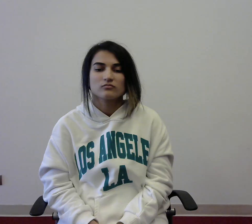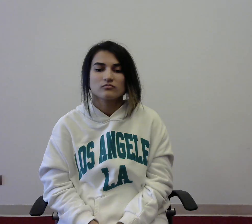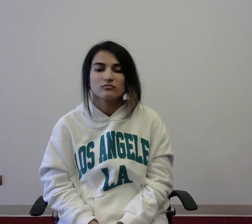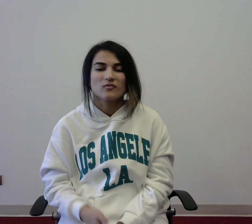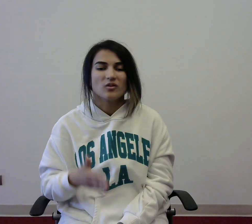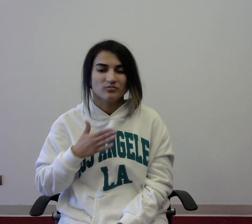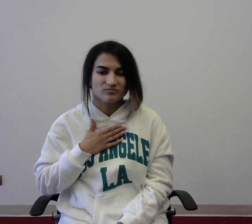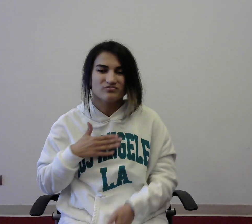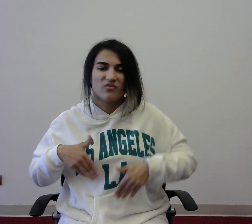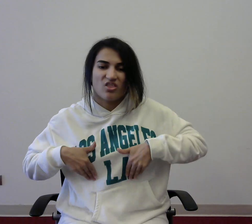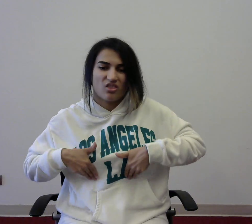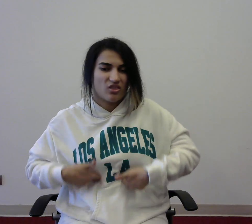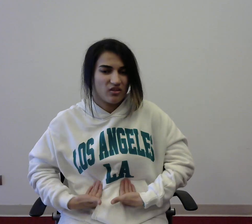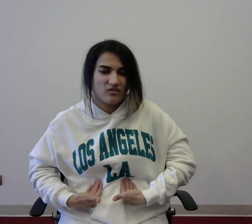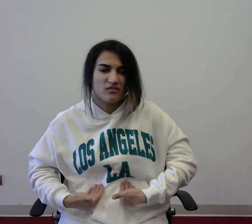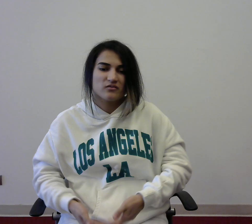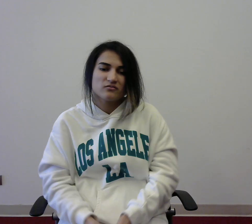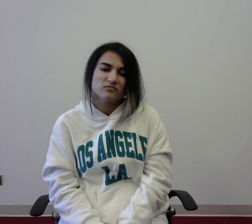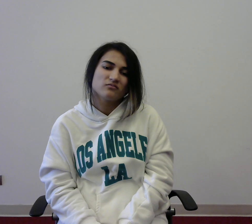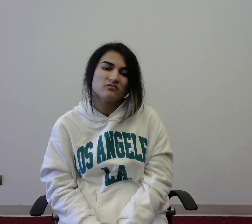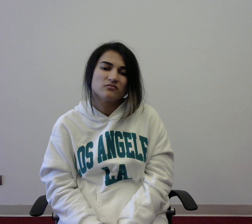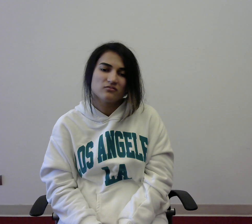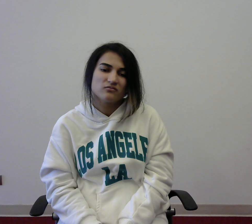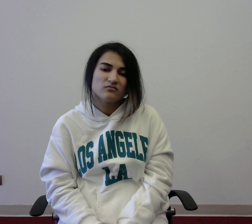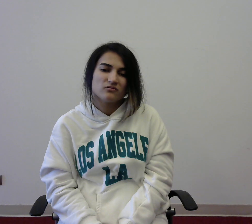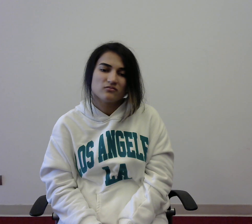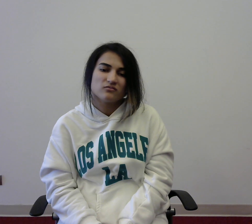Mən acmışam